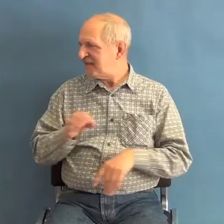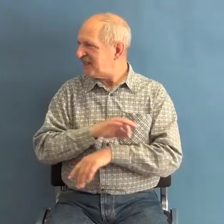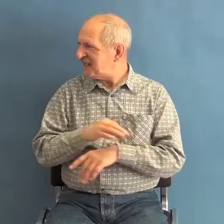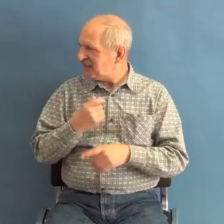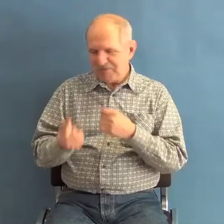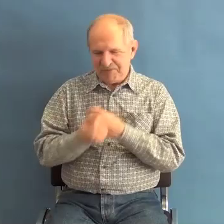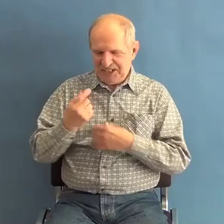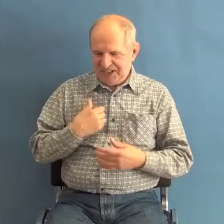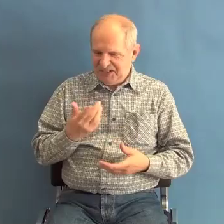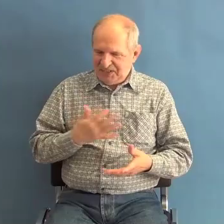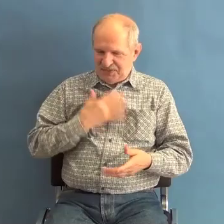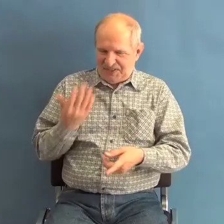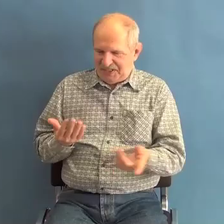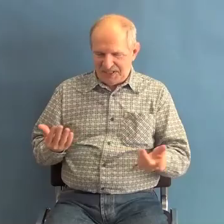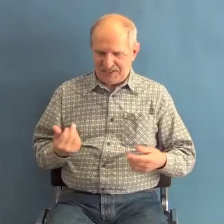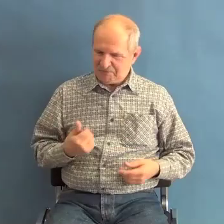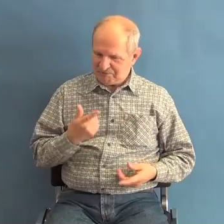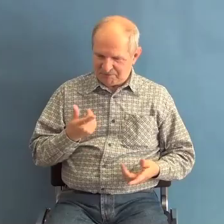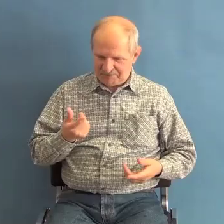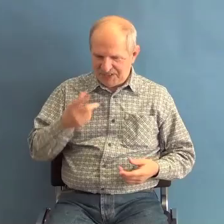Dziwny projekt, nietypowy pomysł.